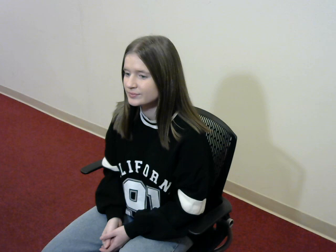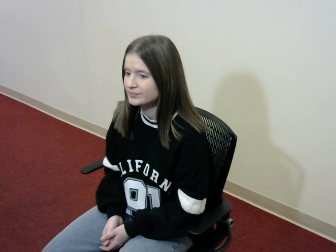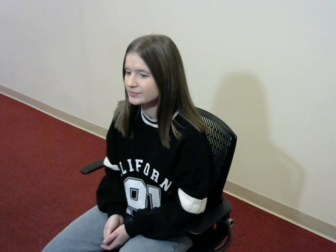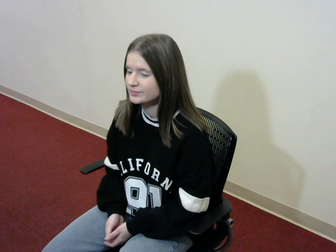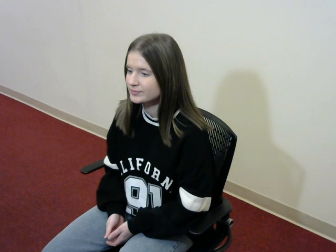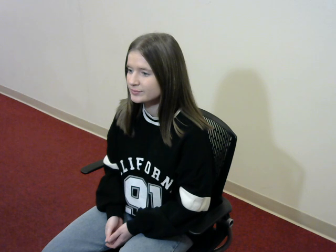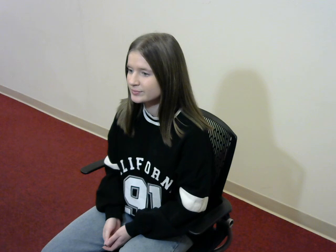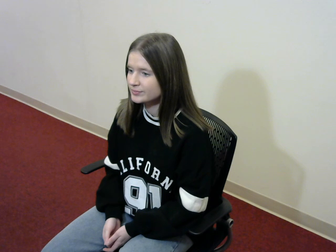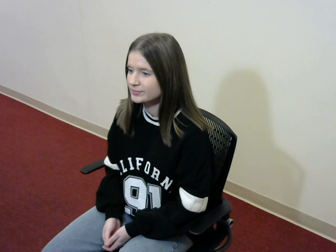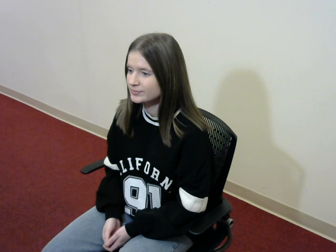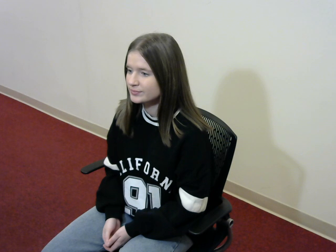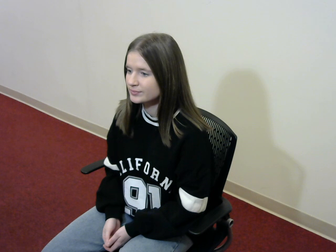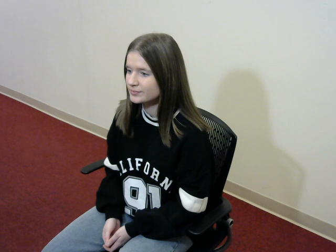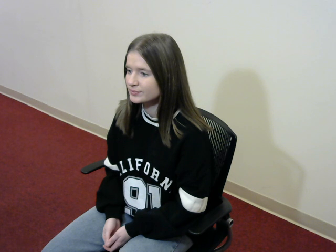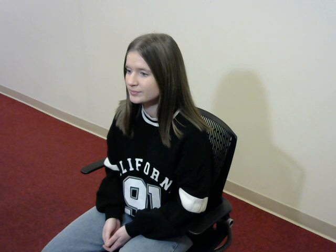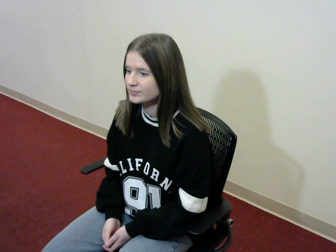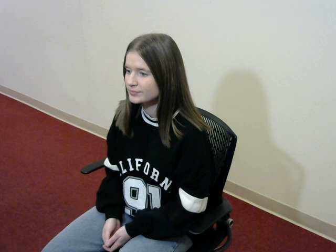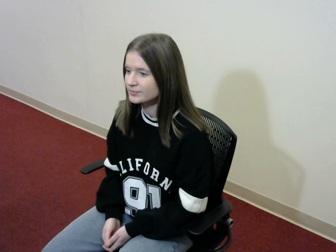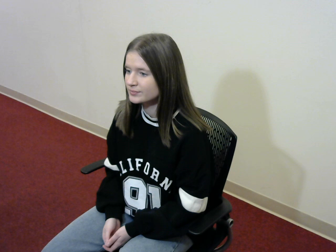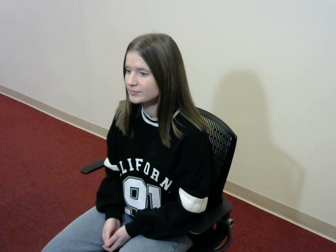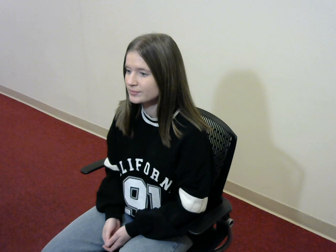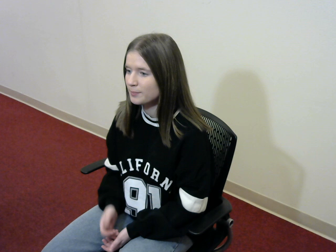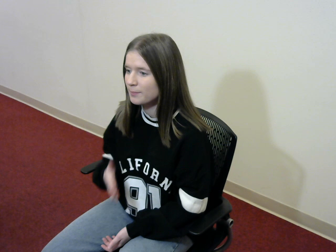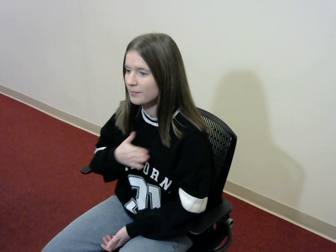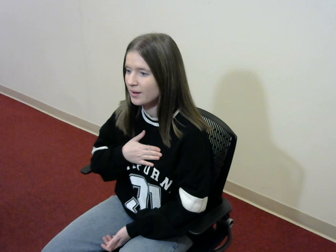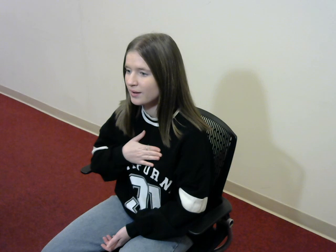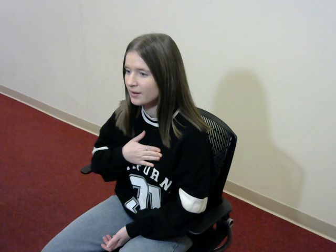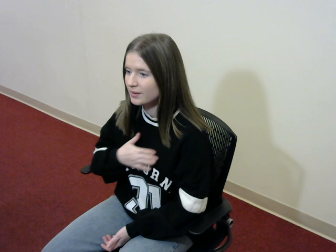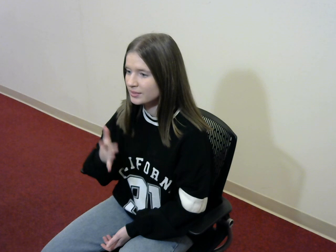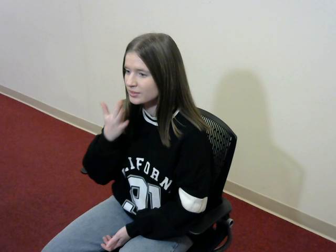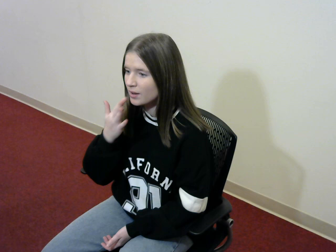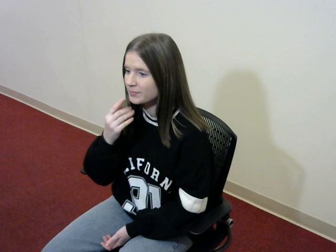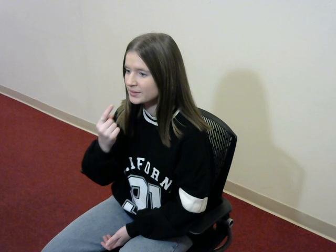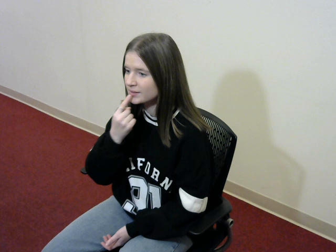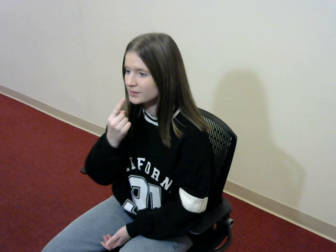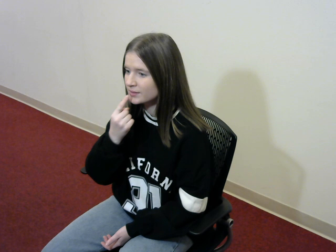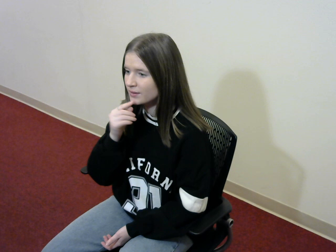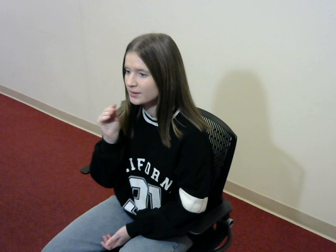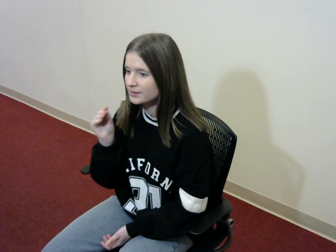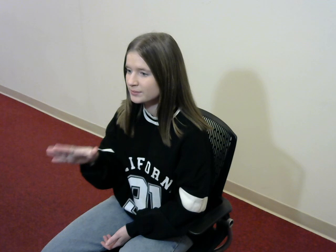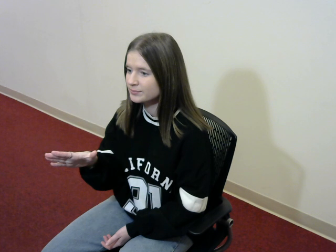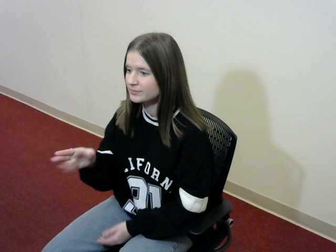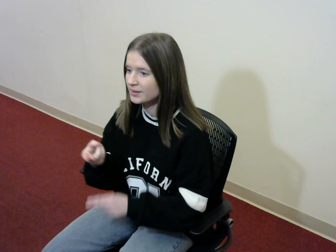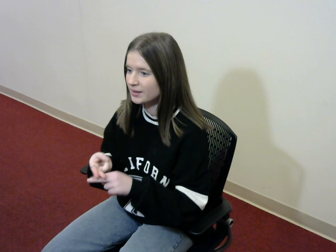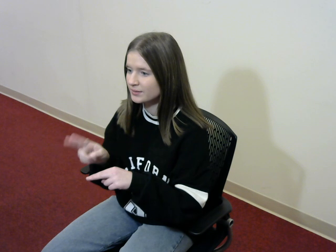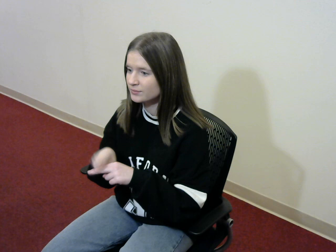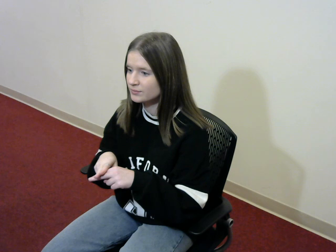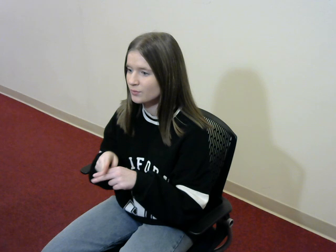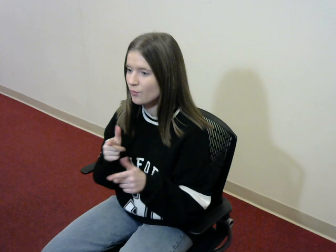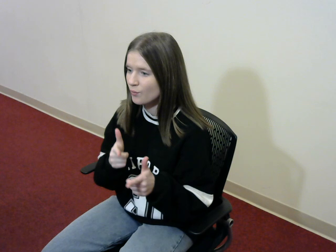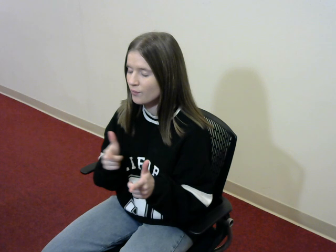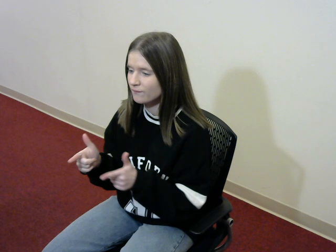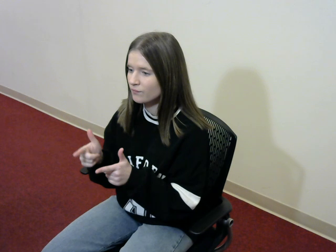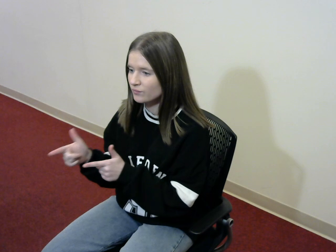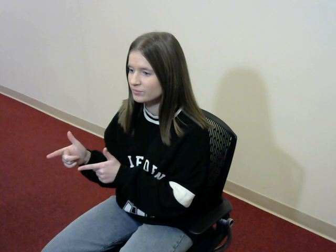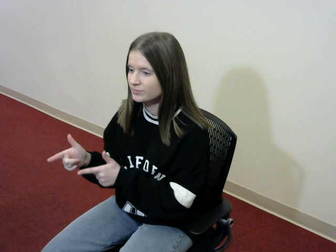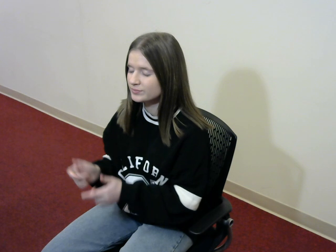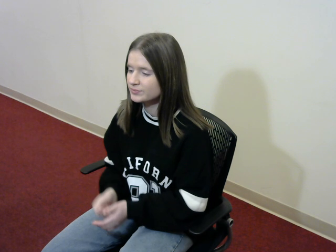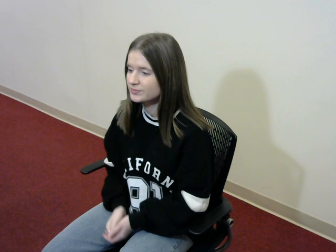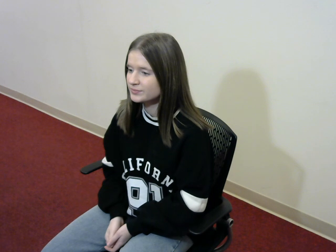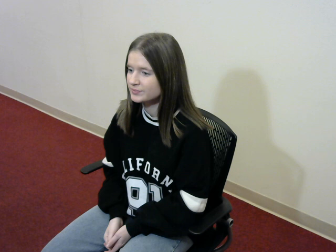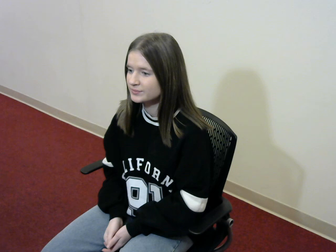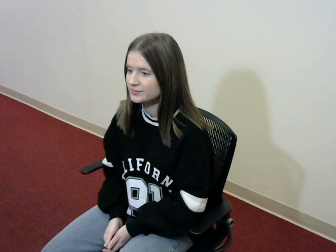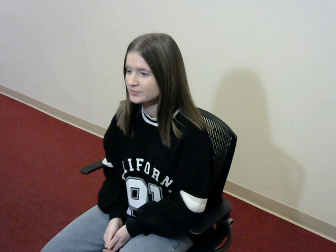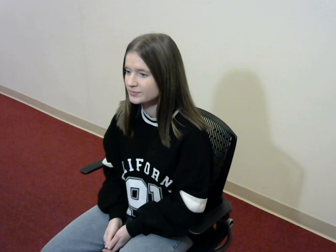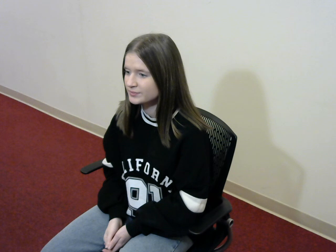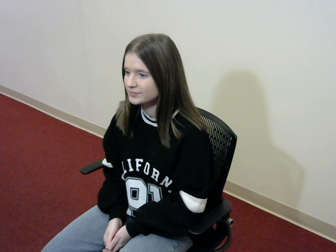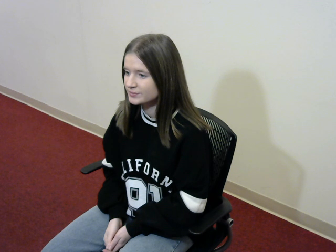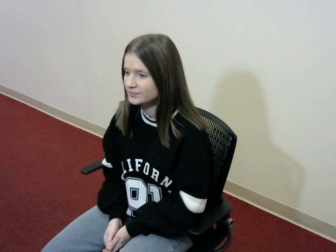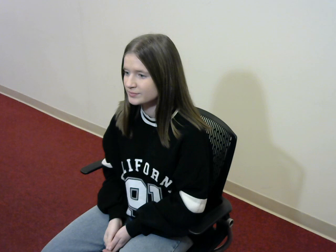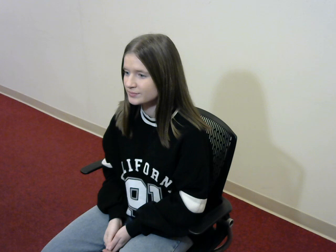Mən xarici dil diplom üçün hazırlaşıram